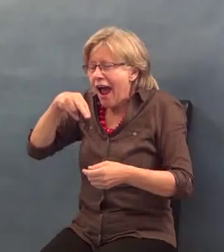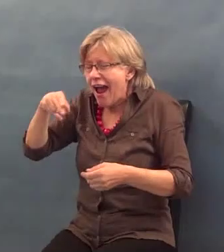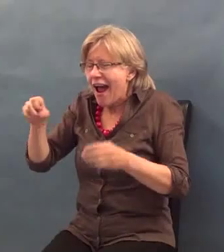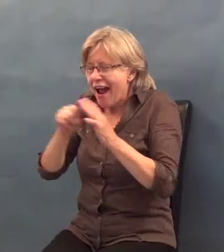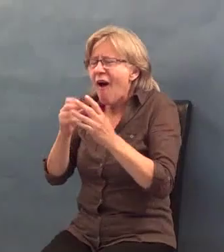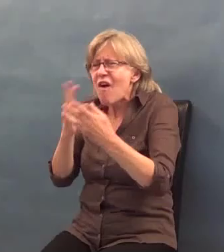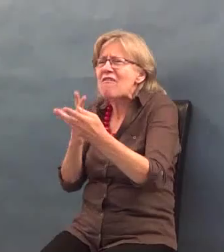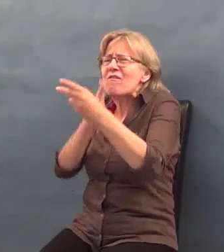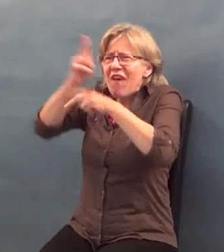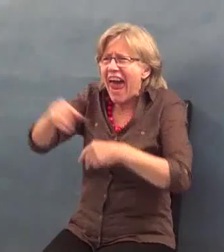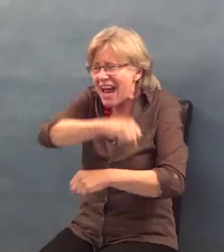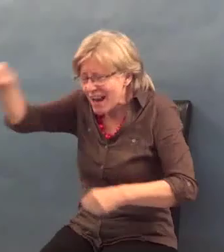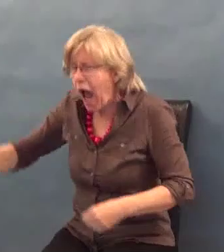Poszła więc do środka.